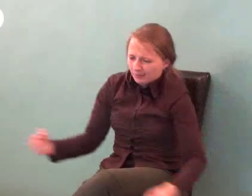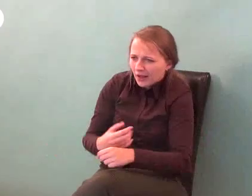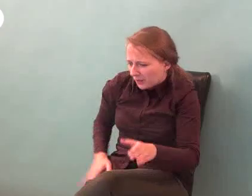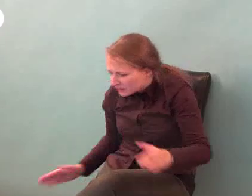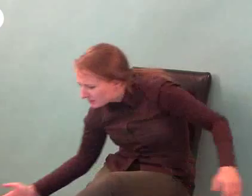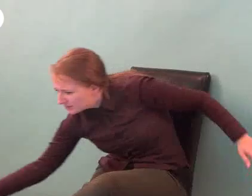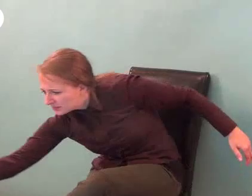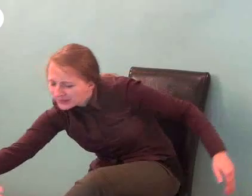Pies obiega go dokoła.